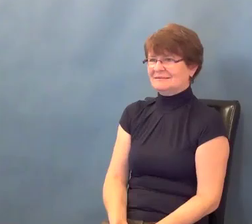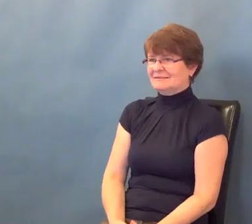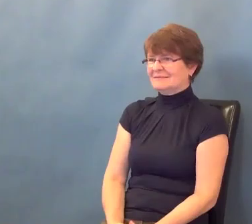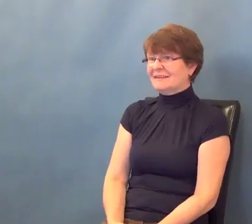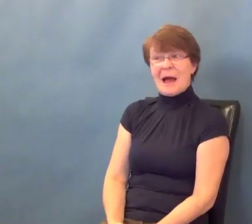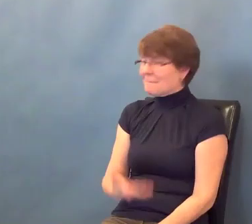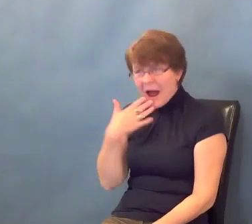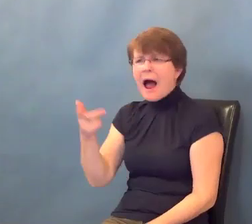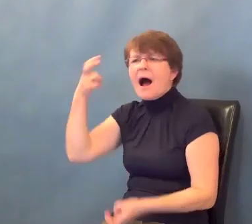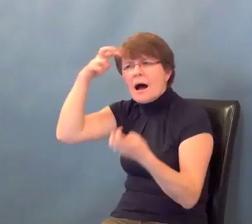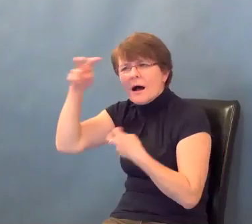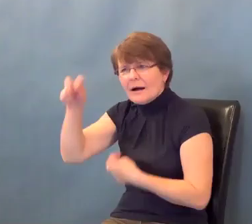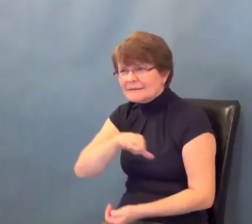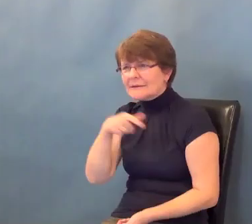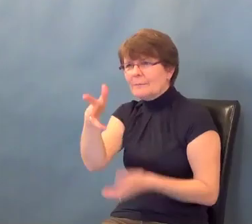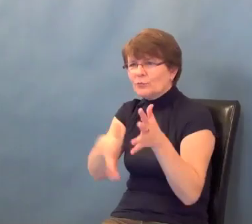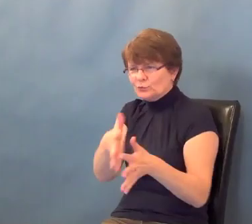Nie można sobie wymyślać i migać co się chce.